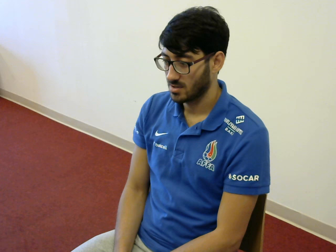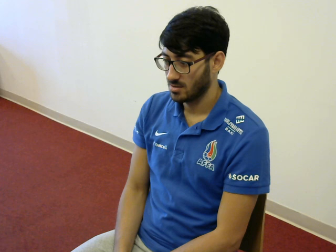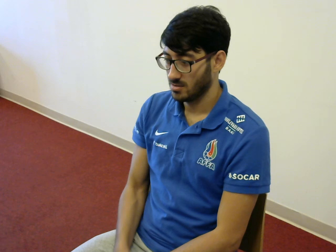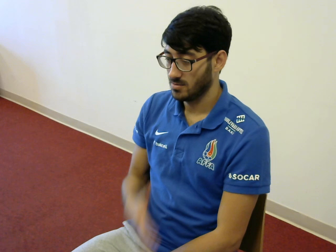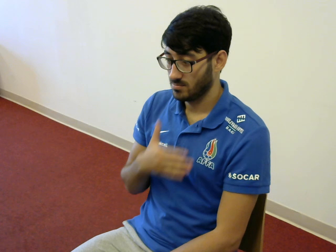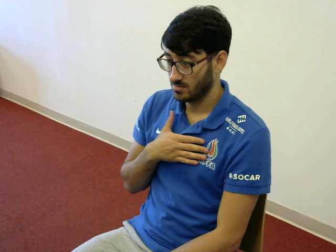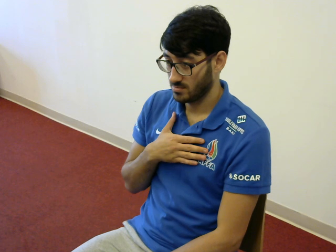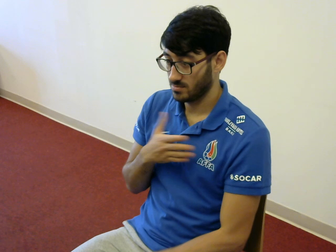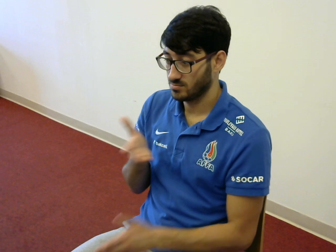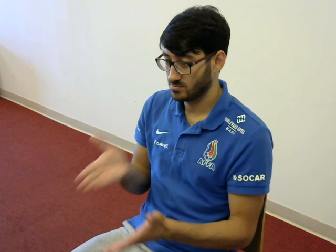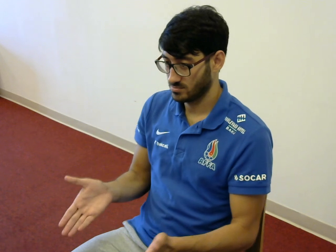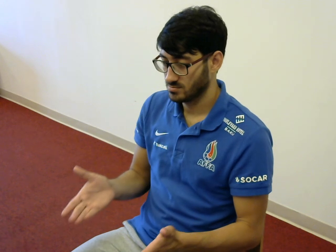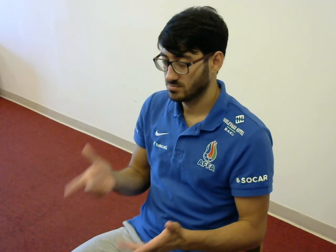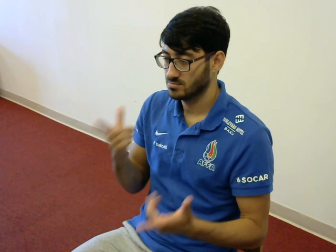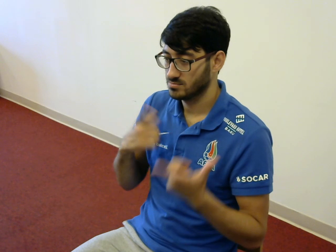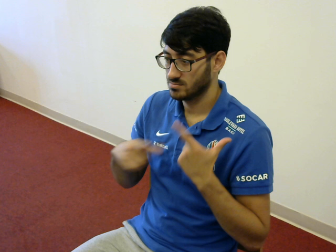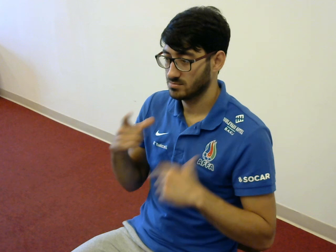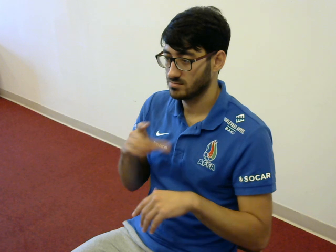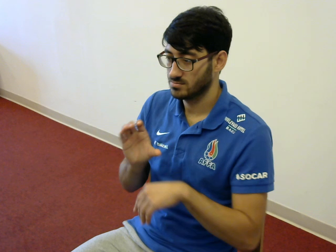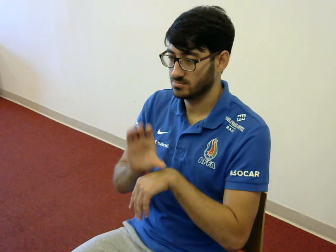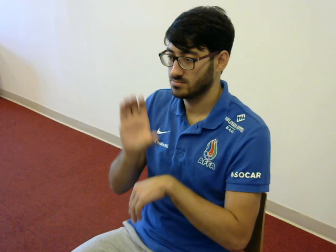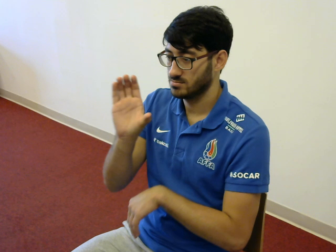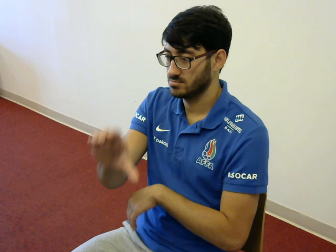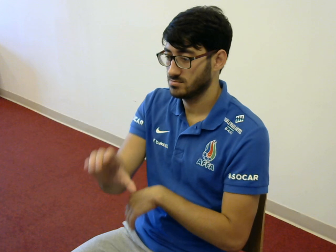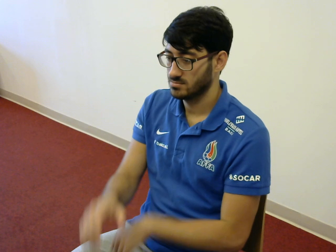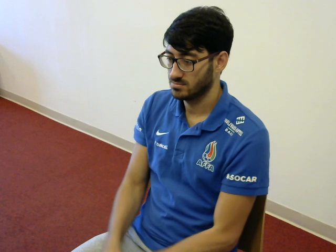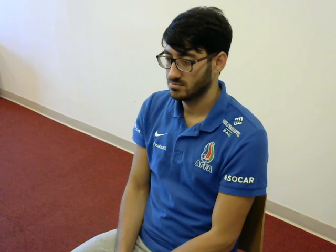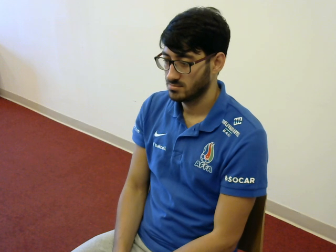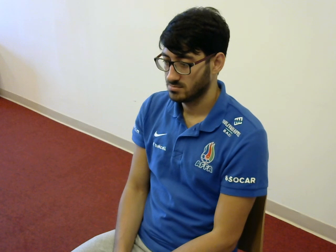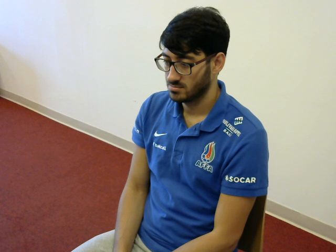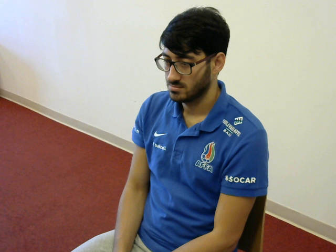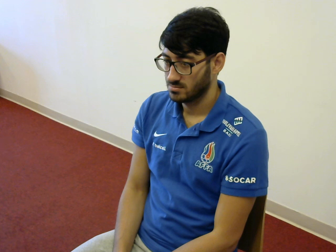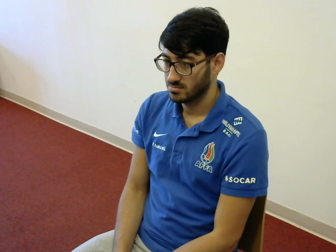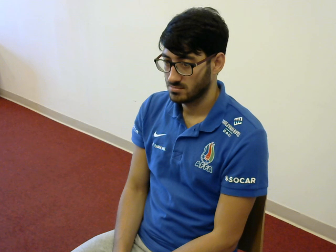Məni bura müəllim göndərib